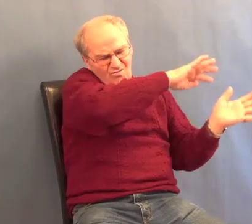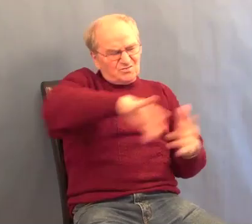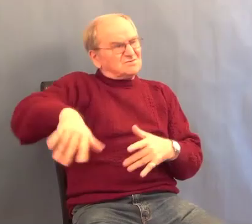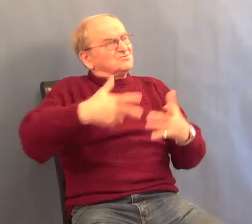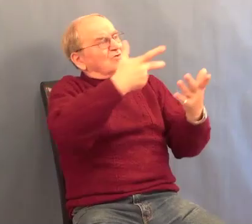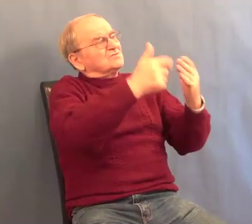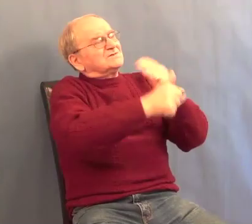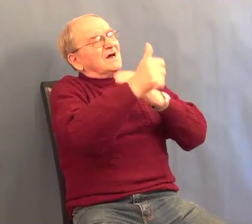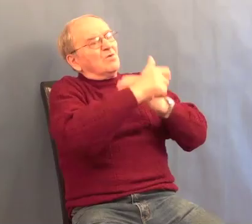Pytali ludzi co się stało.